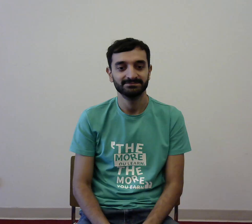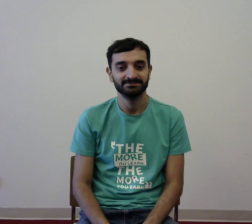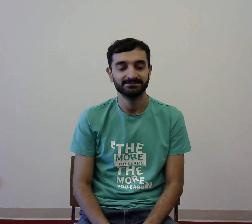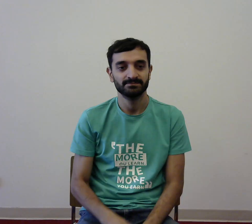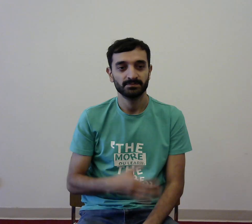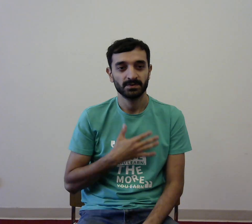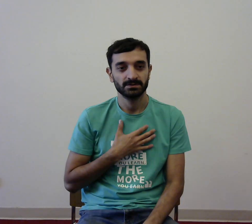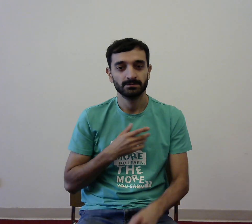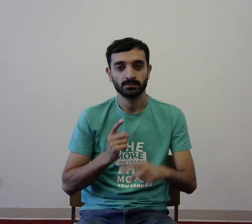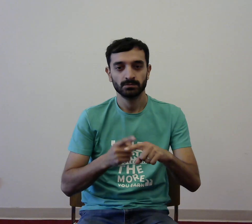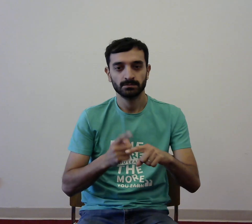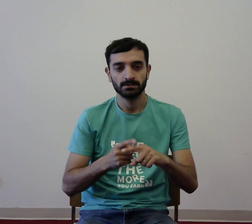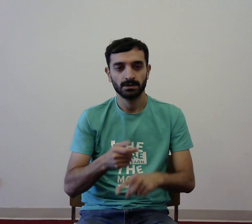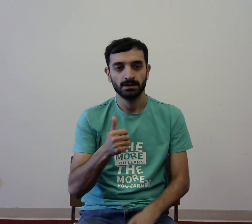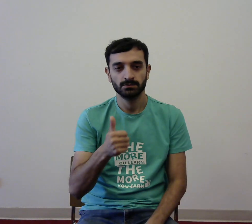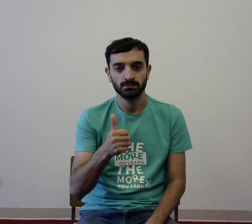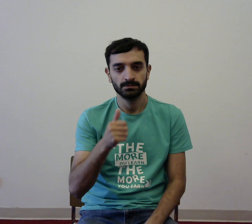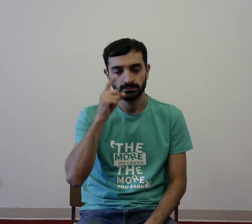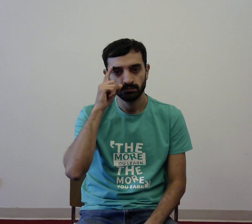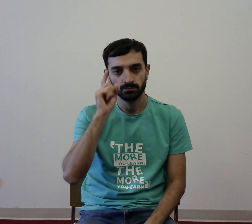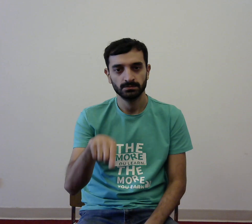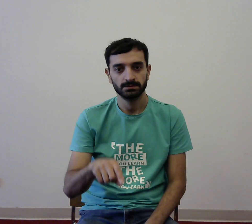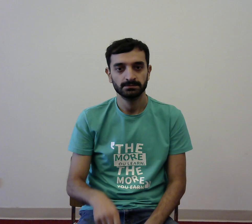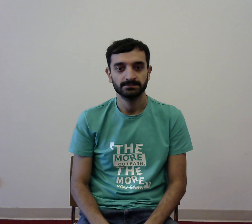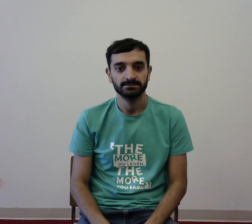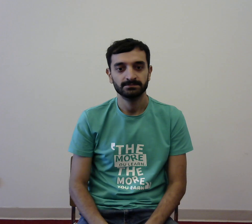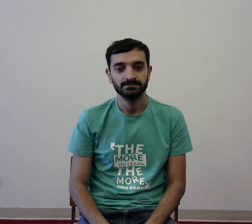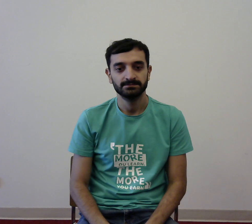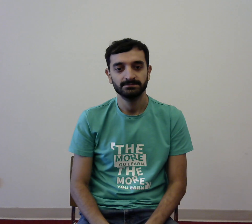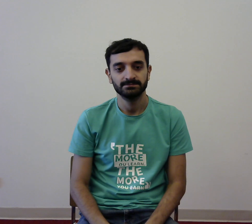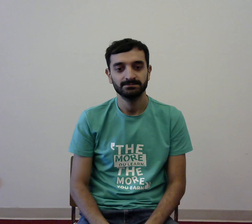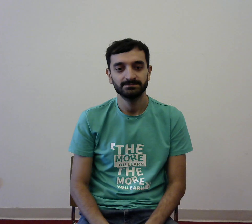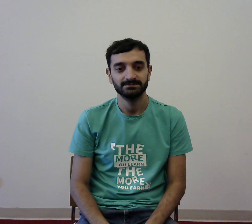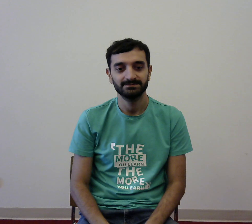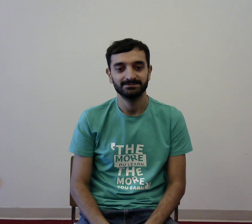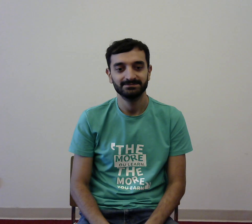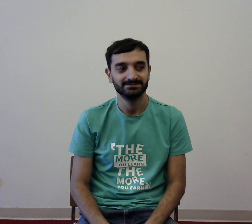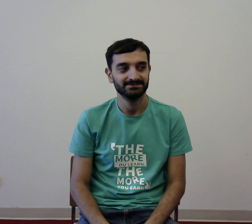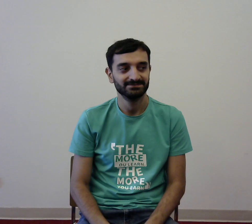Mən riyaziyyatı yaxşı bilirəm